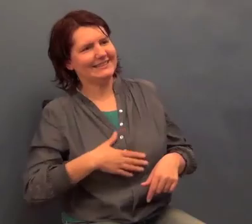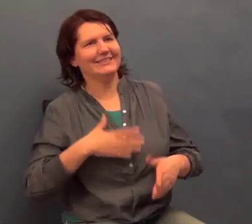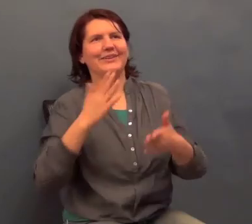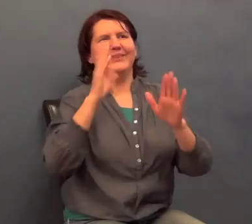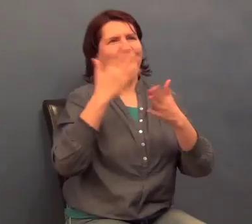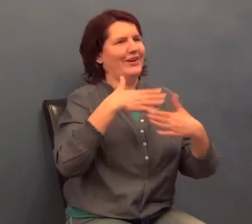Okna już gotowe.